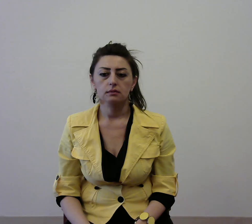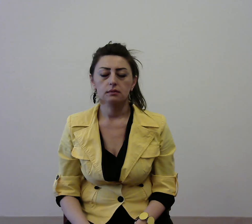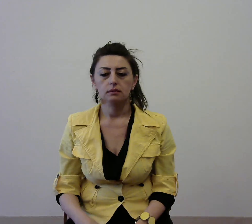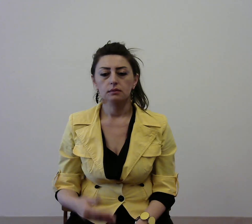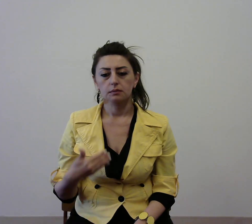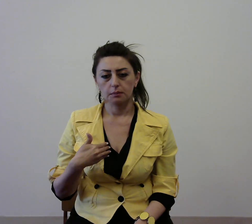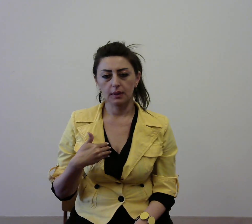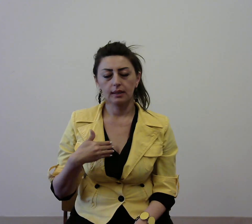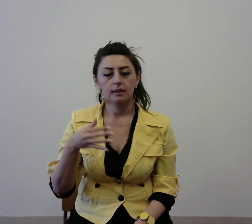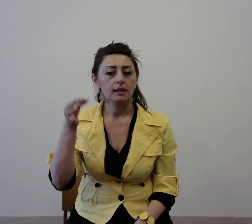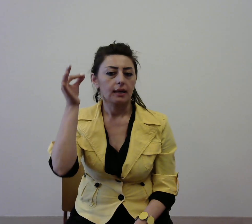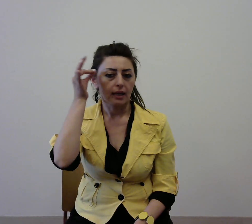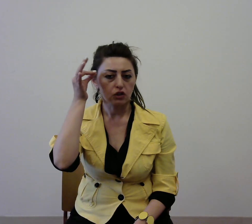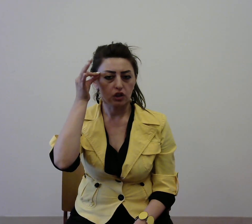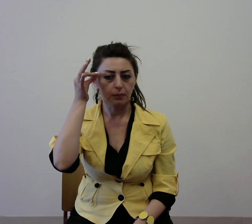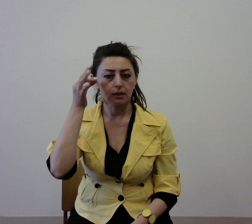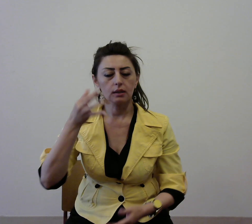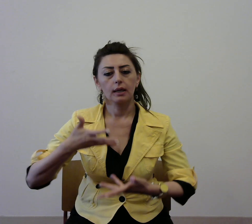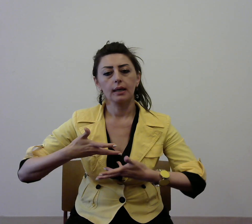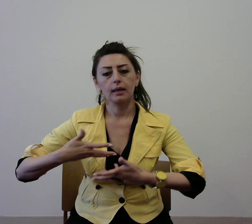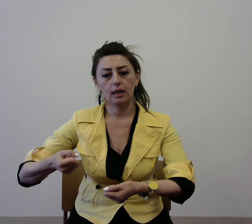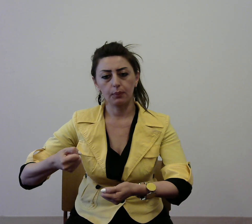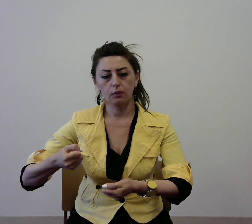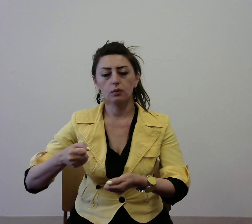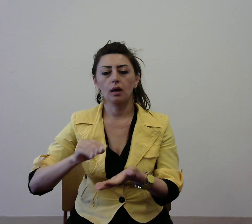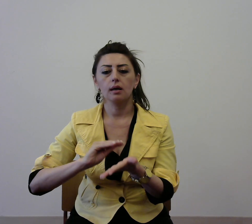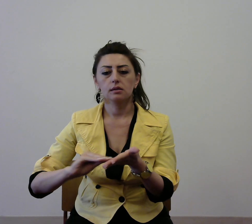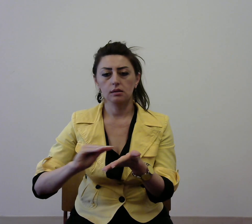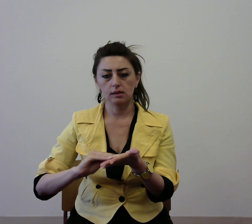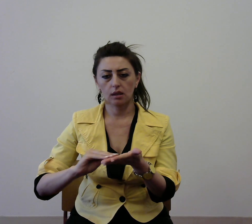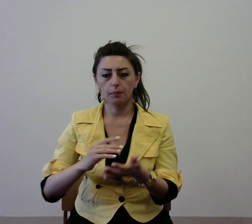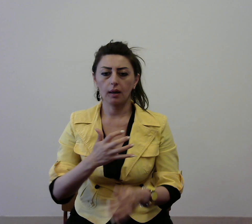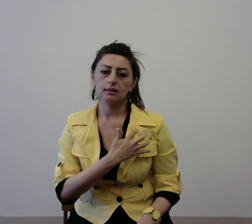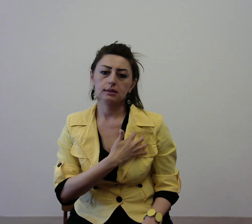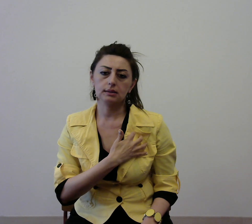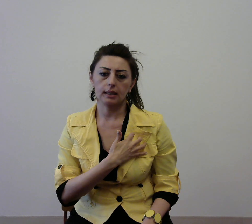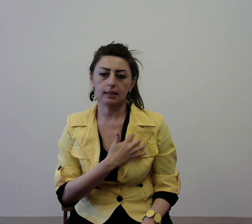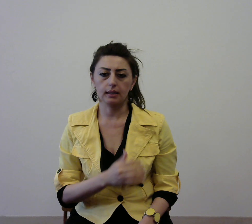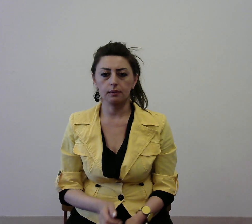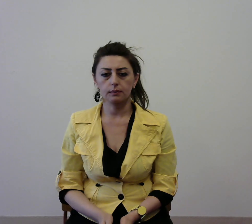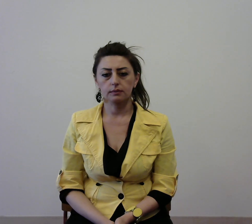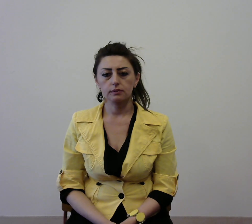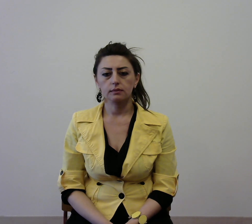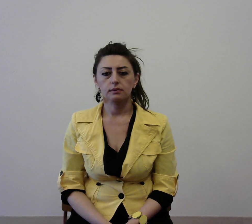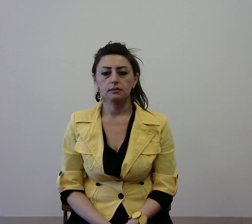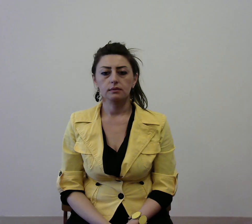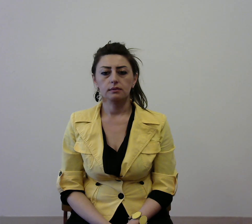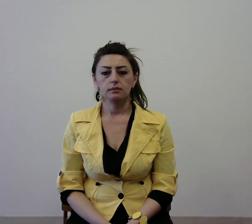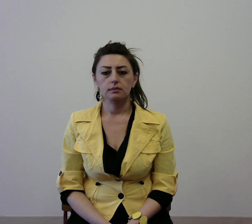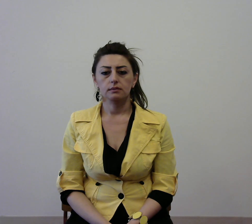Mən həkimin qəbuluna yazılmaq istəyirəm